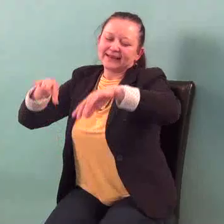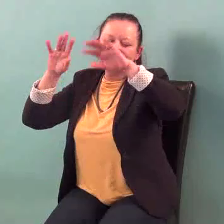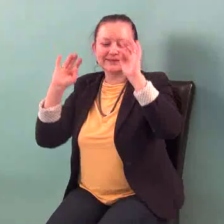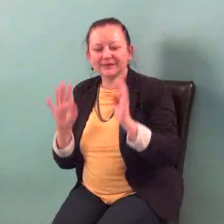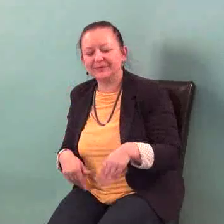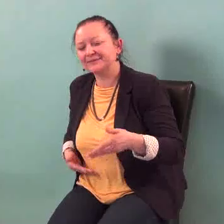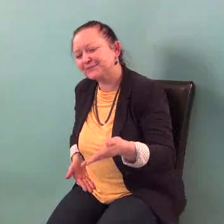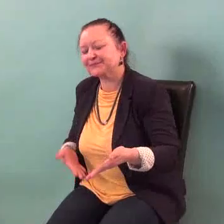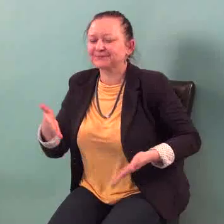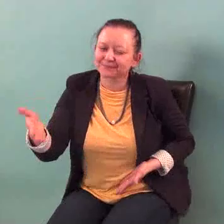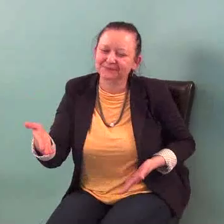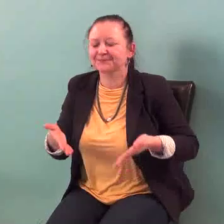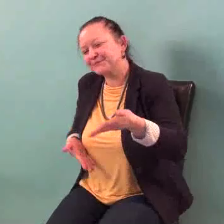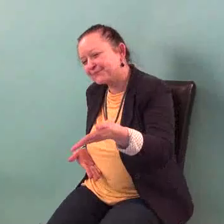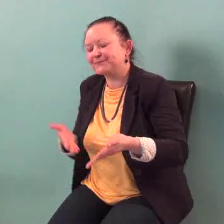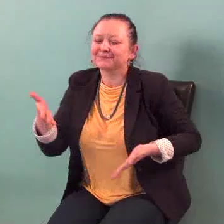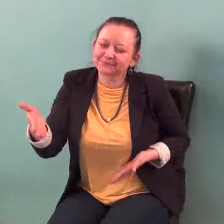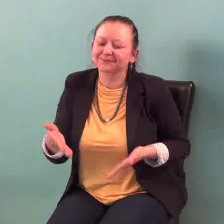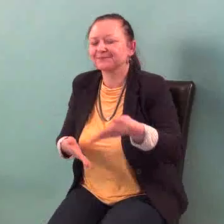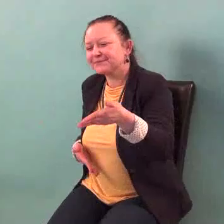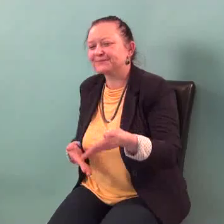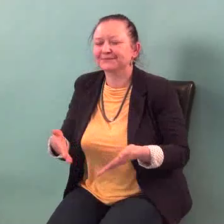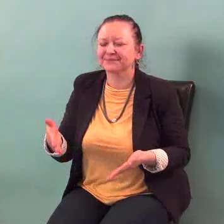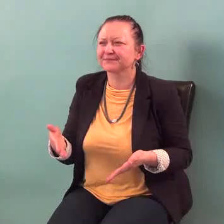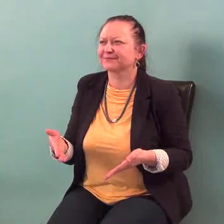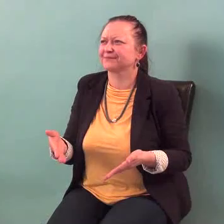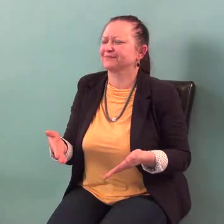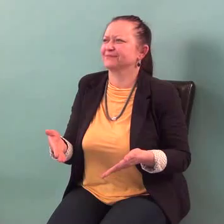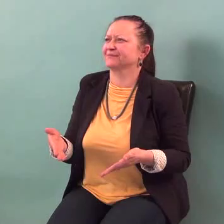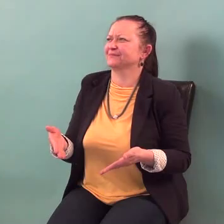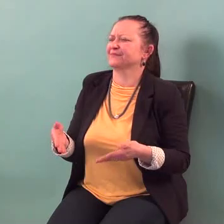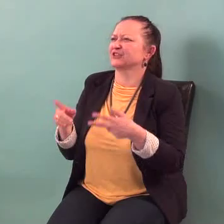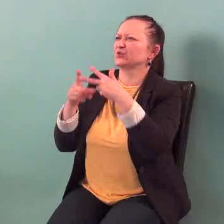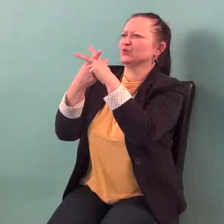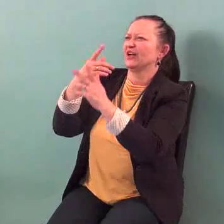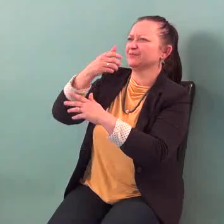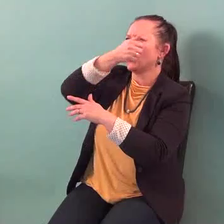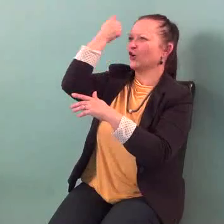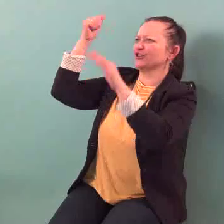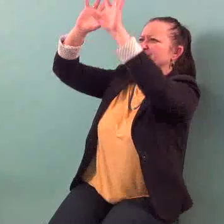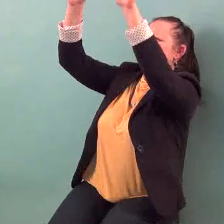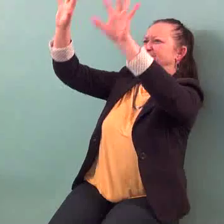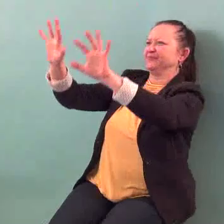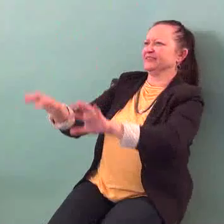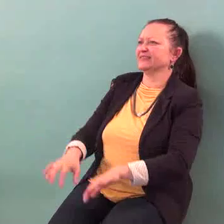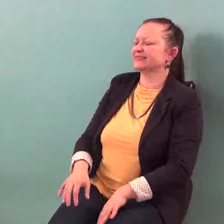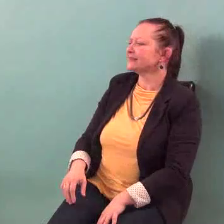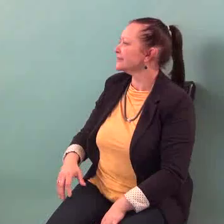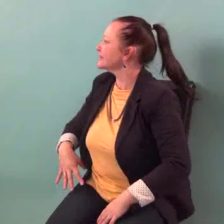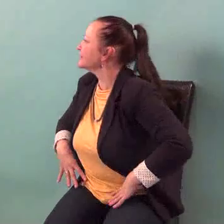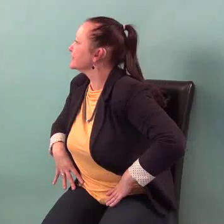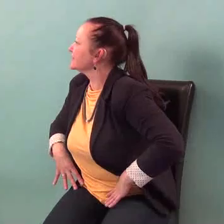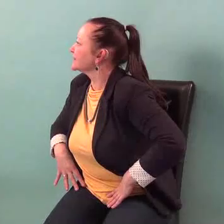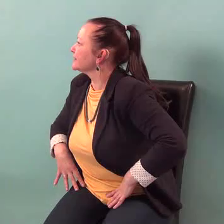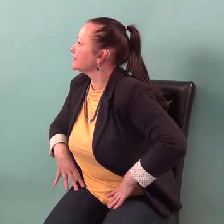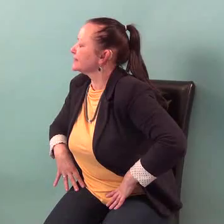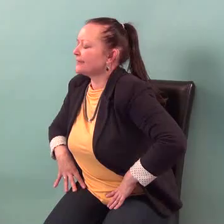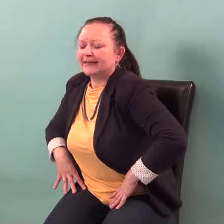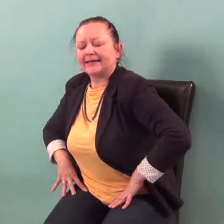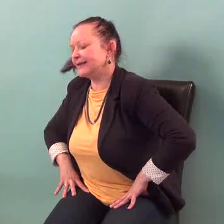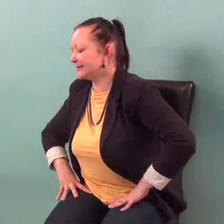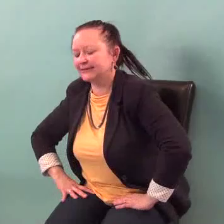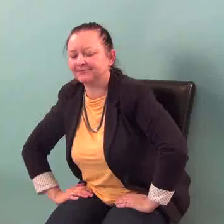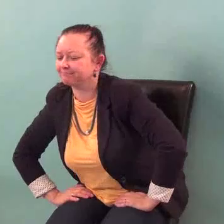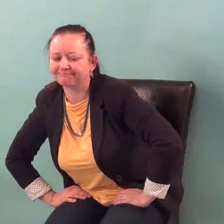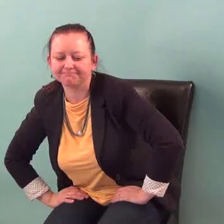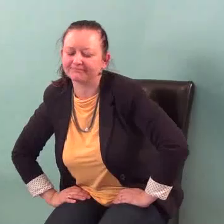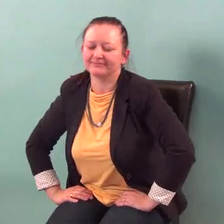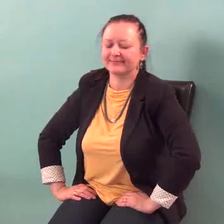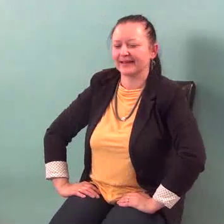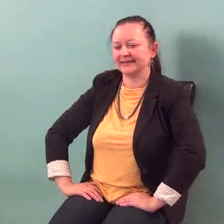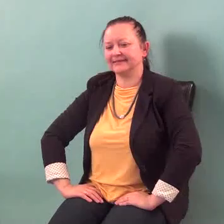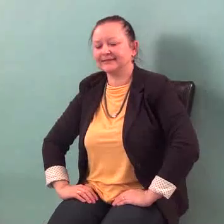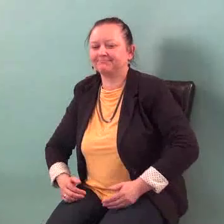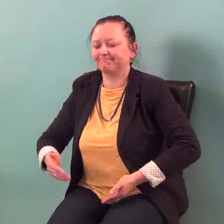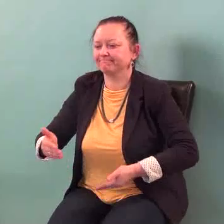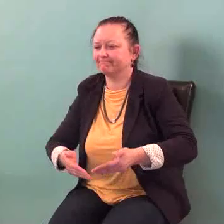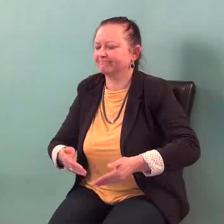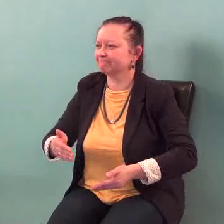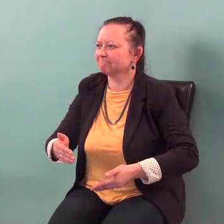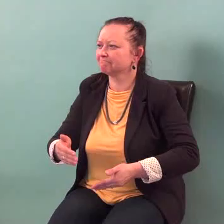Idzie dalej i nagle zdziwiony widzi dziurę w oknie, patrzy za chłopakiem, ale tylko wzdycha i idzie.